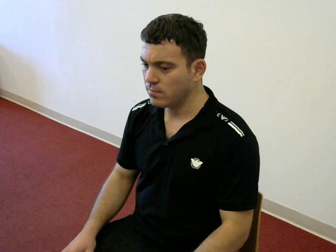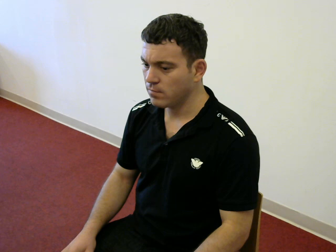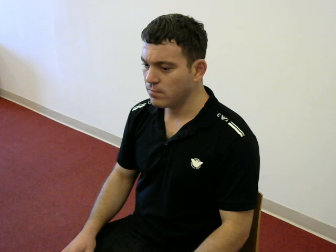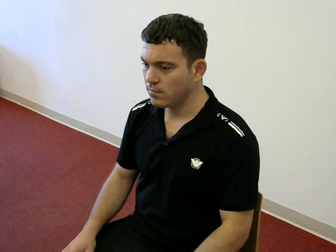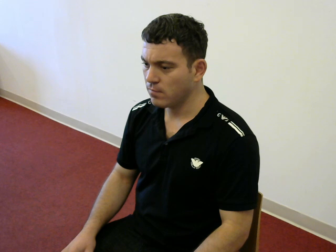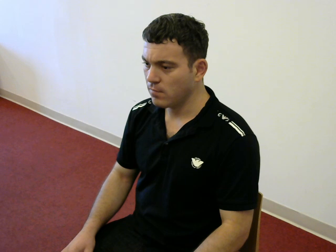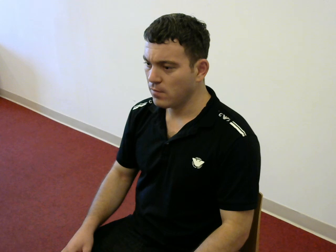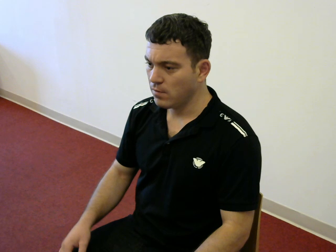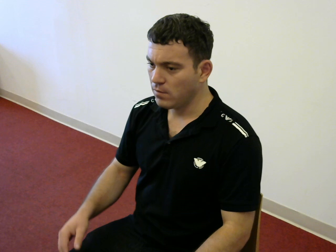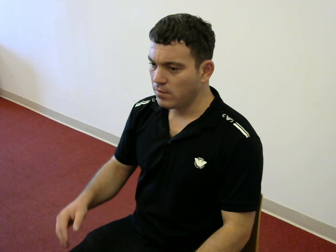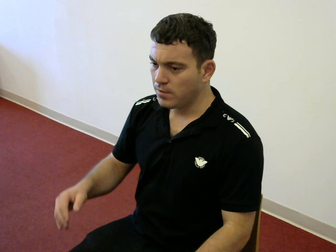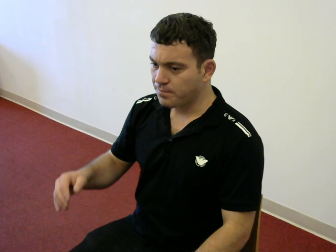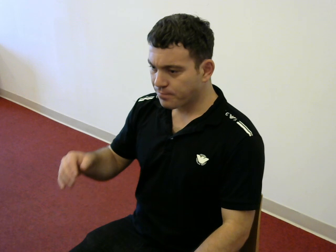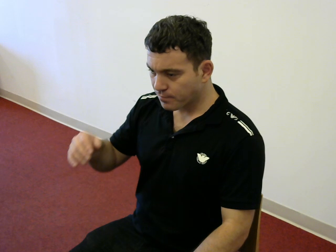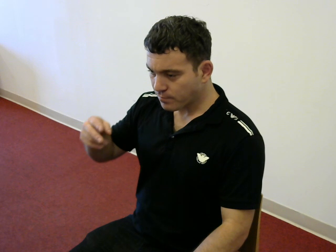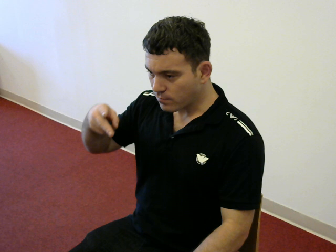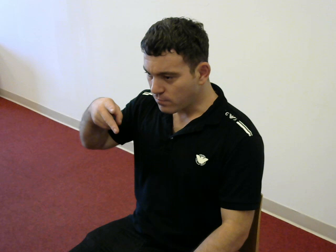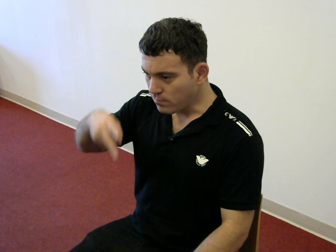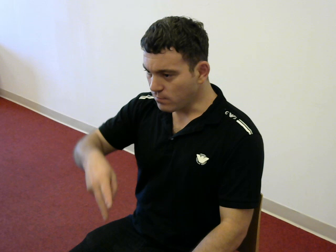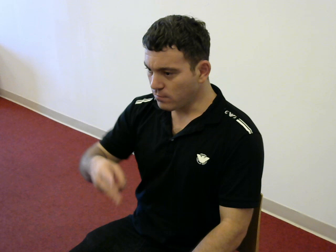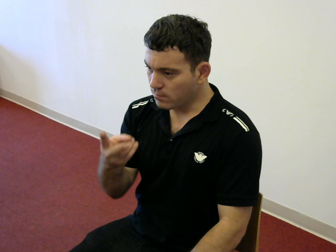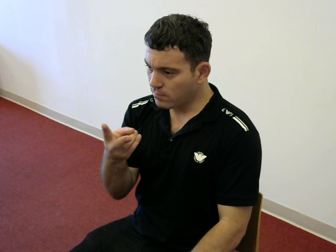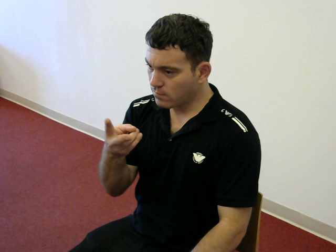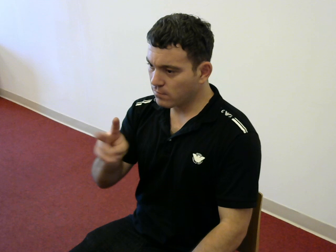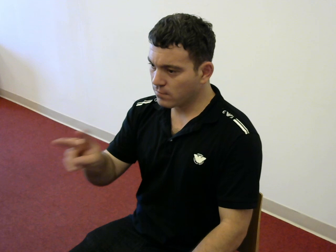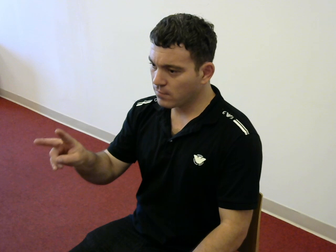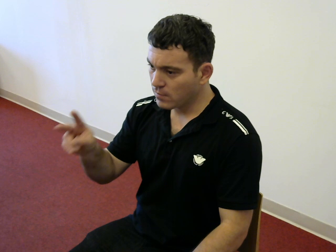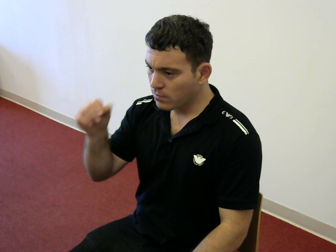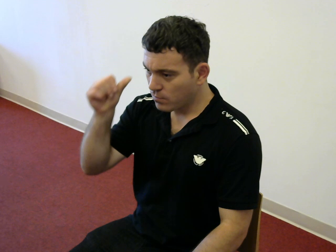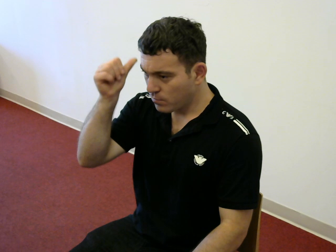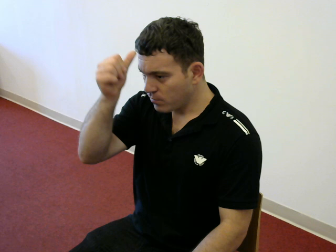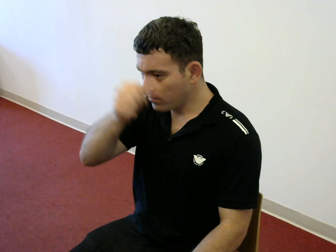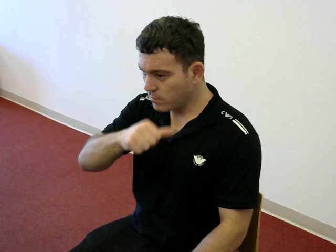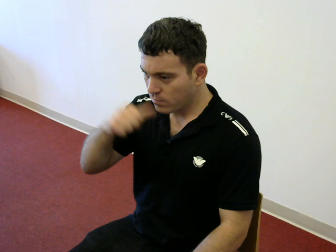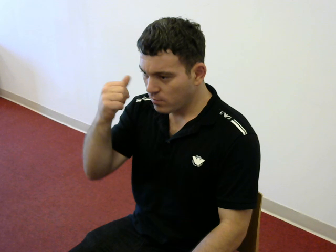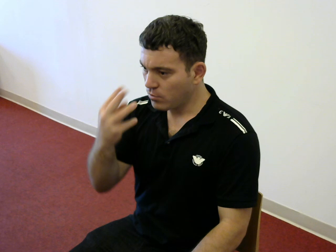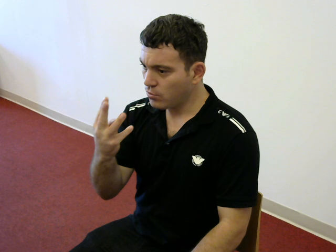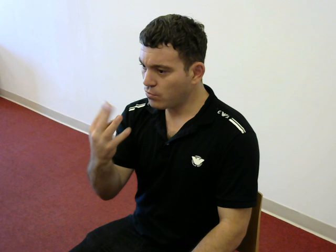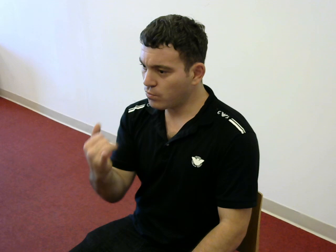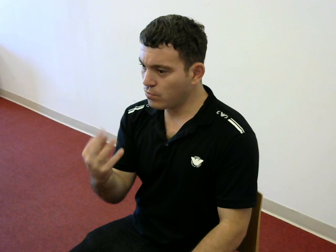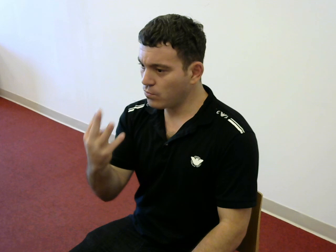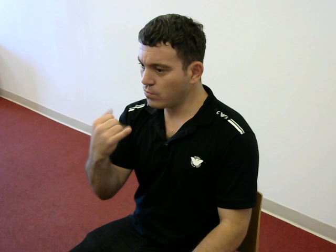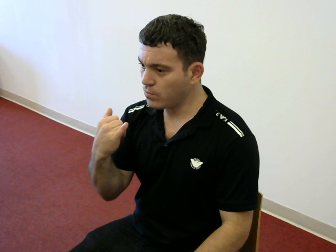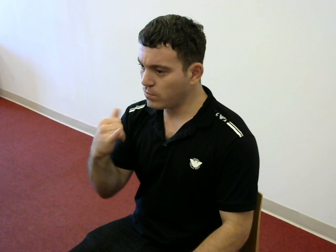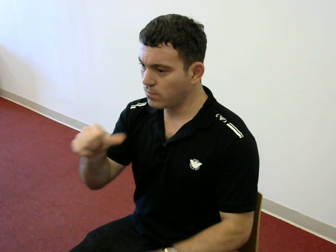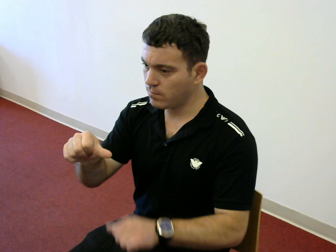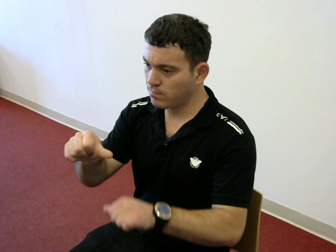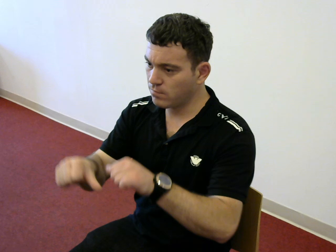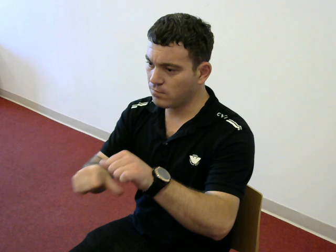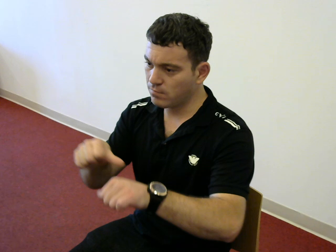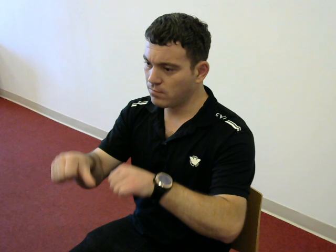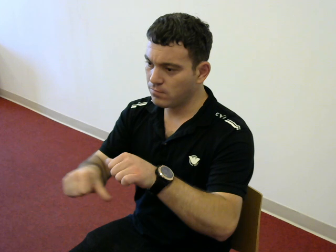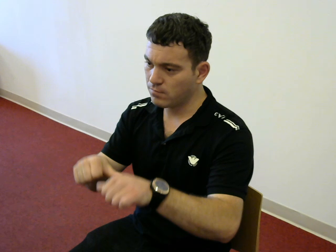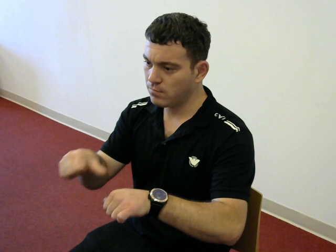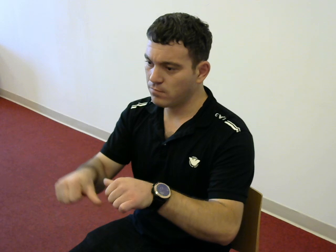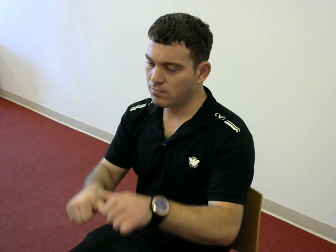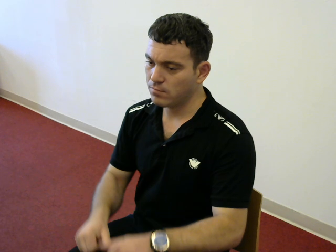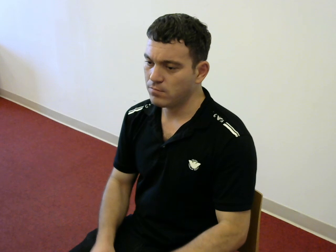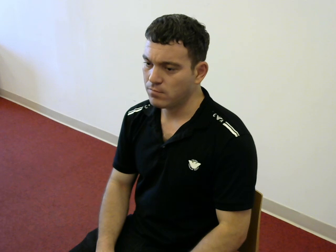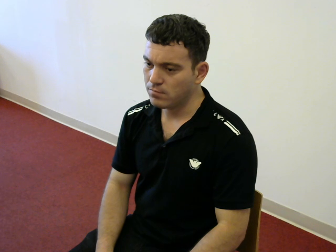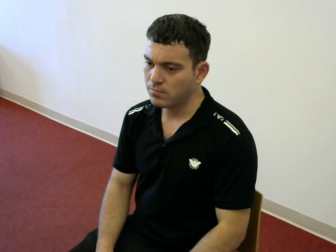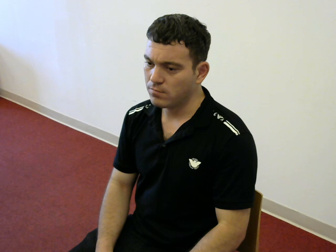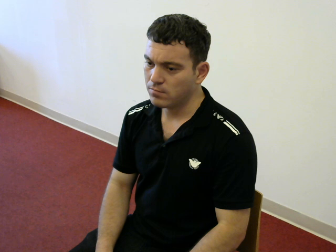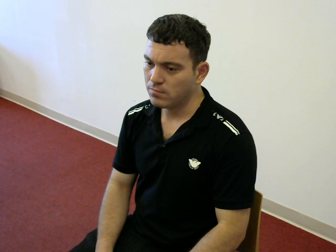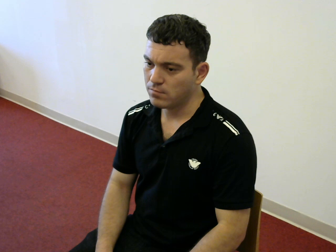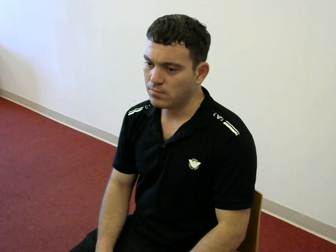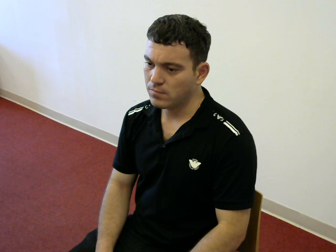2022-ci il Şuşa ilidir